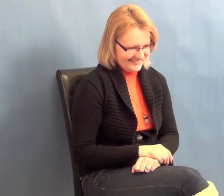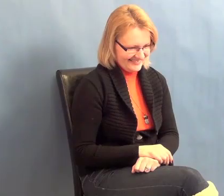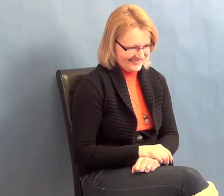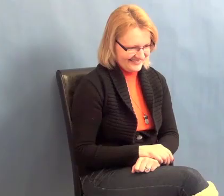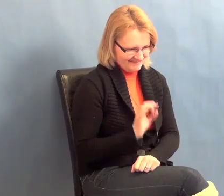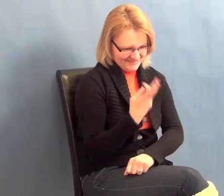Tak, do taksówki.